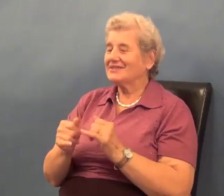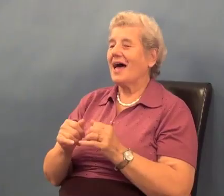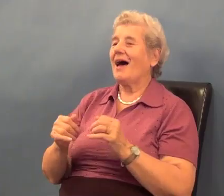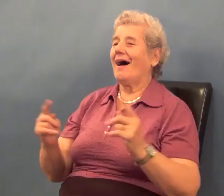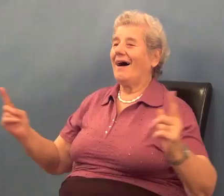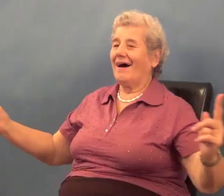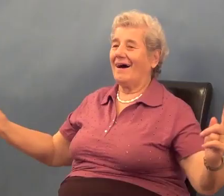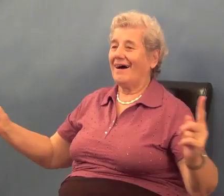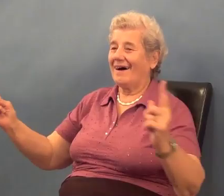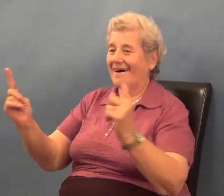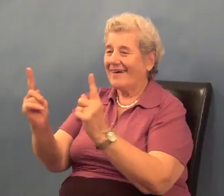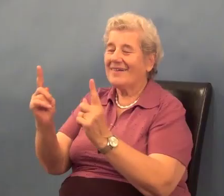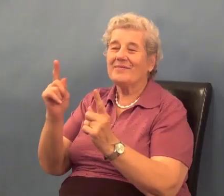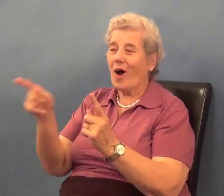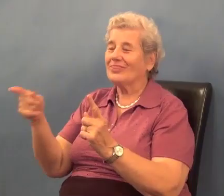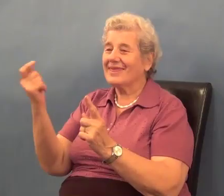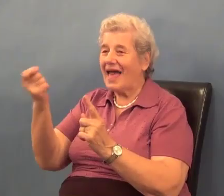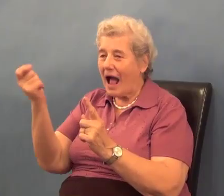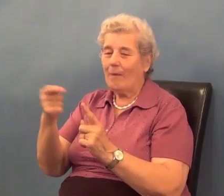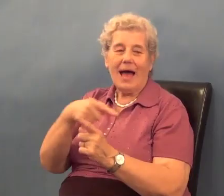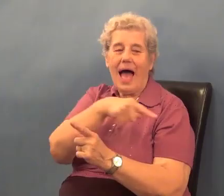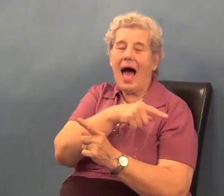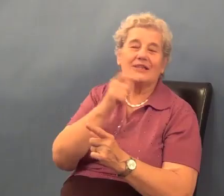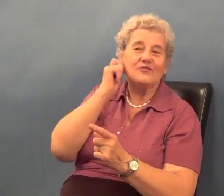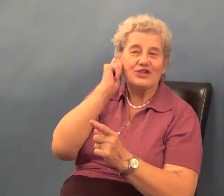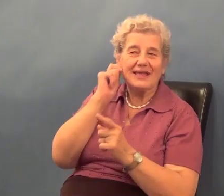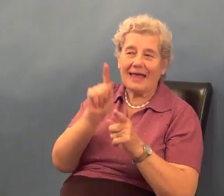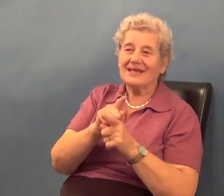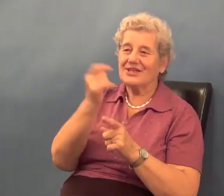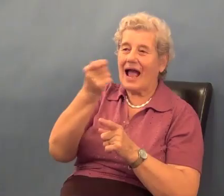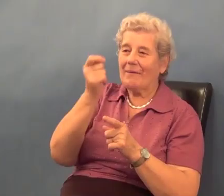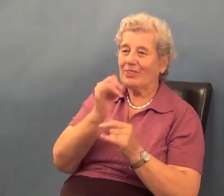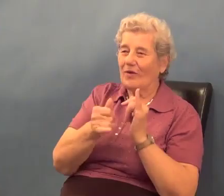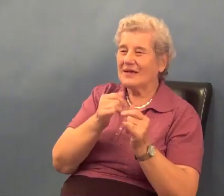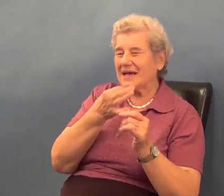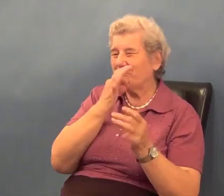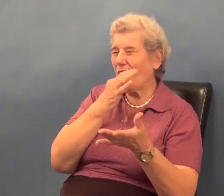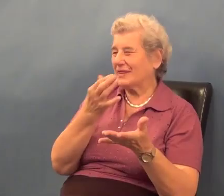Jedzie, jedzie i z naprzeciwka jedzie dziewczyna na rowerze, młoda.